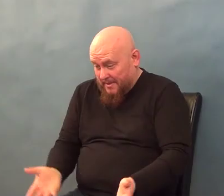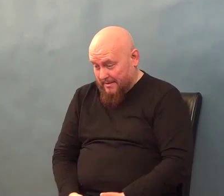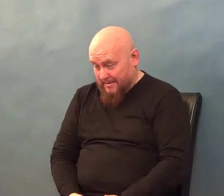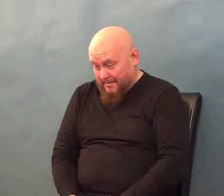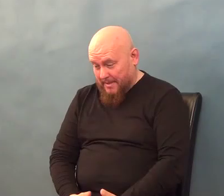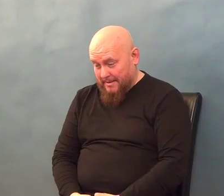Ja planuję...